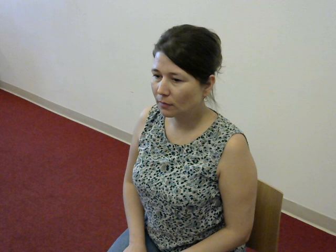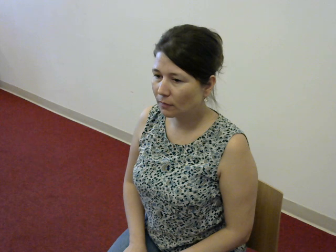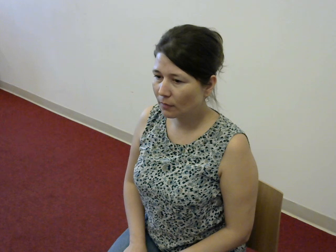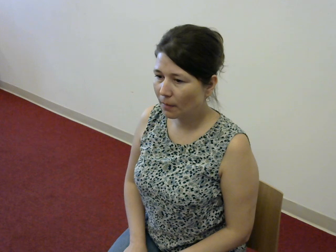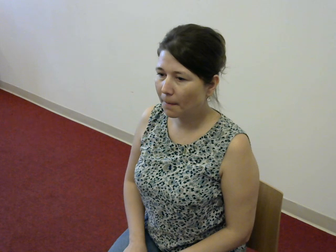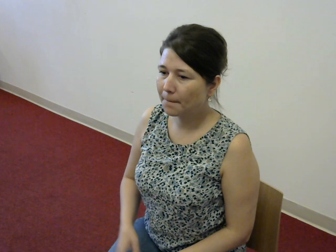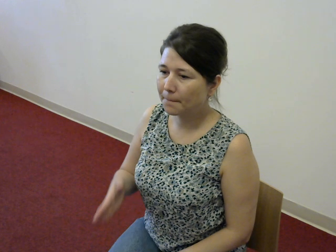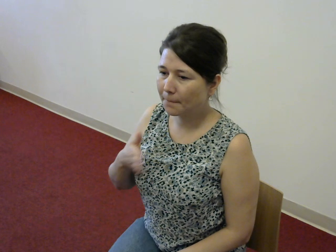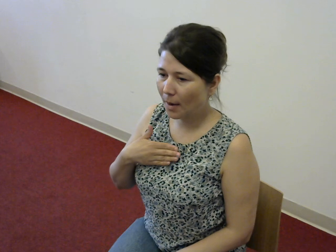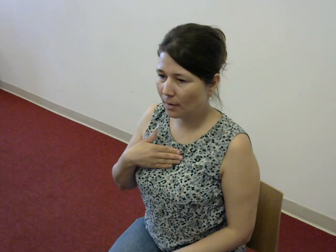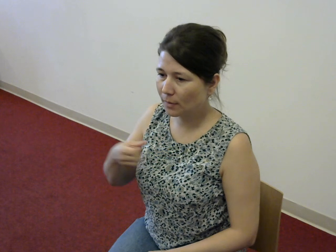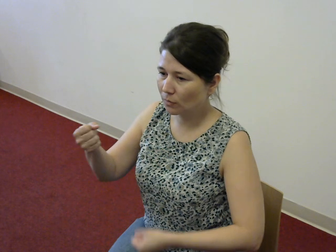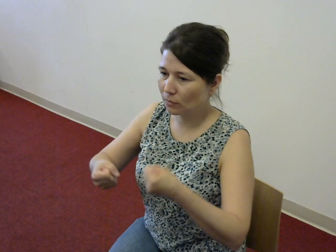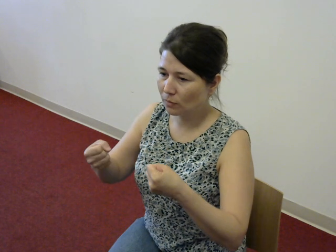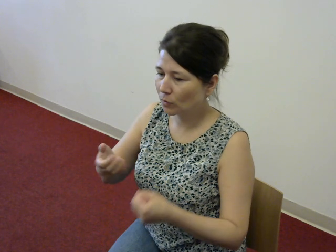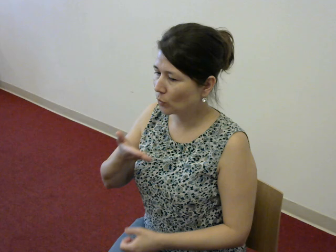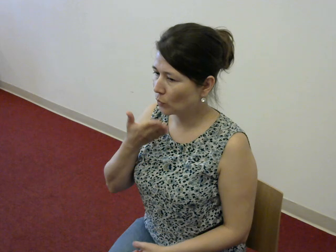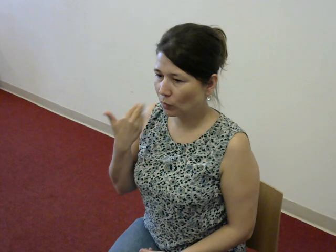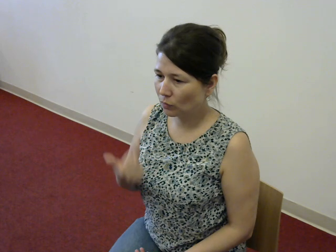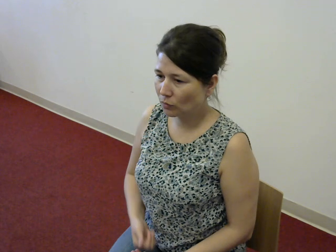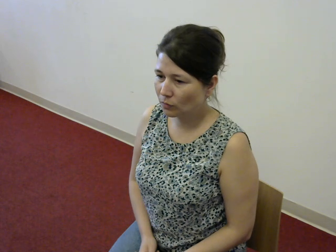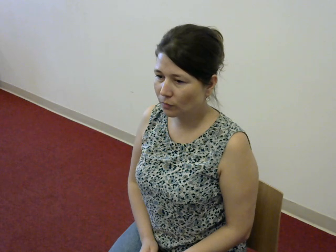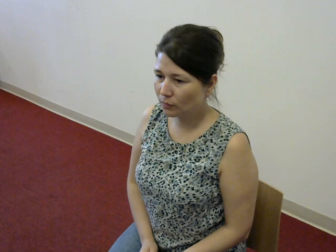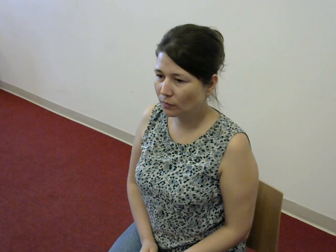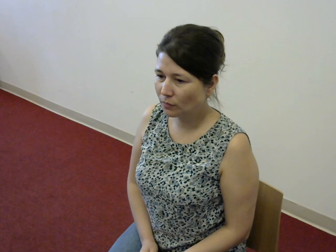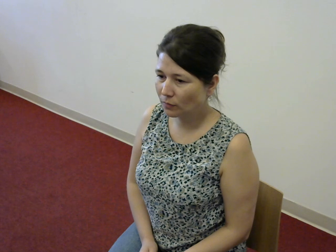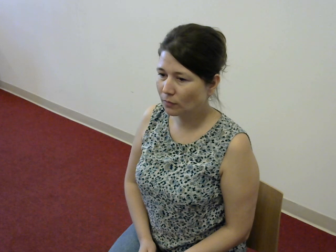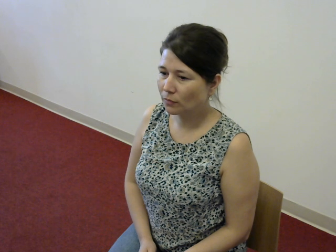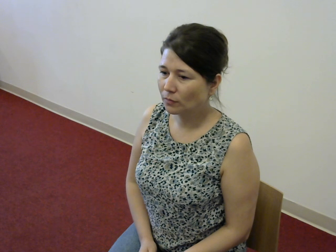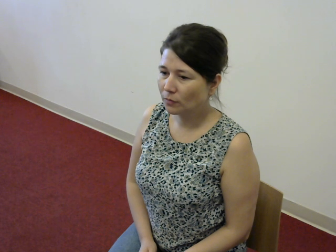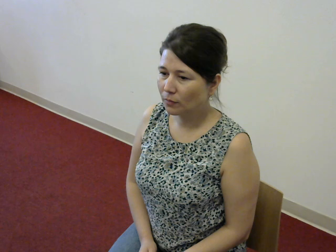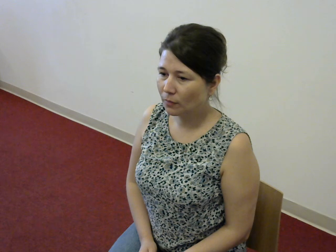Mənim avtomobilim yoxdur